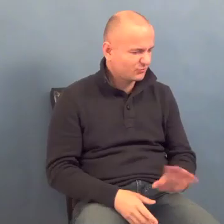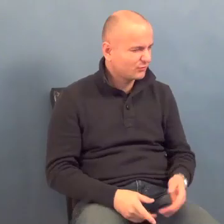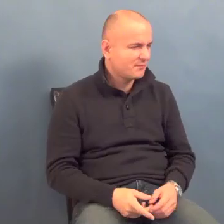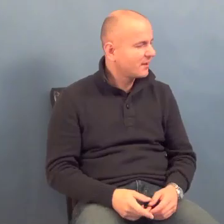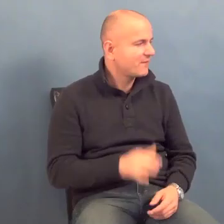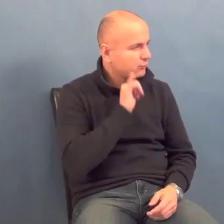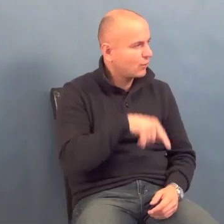Nie ma tego.